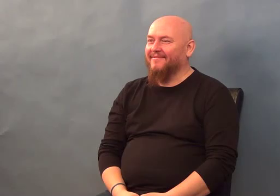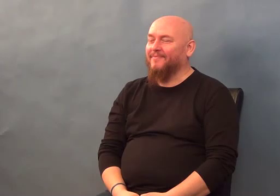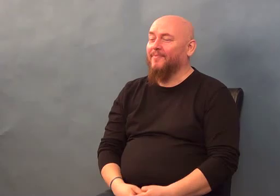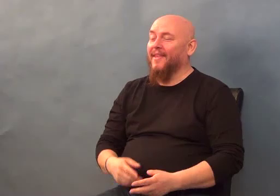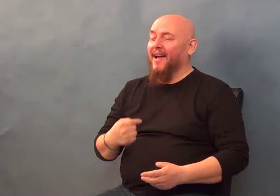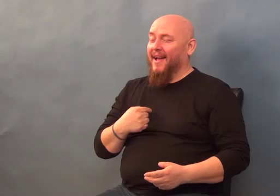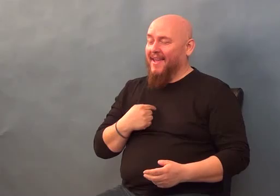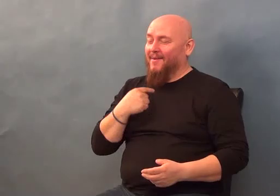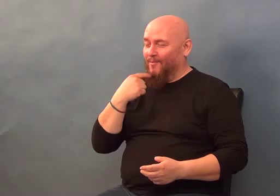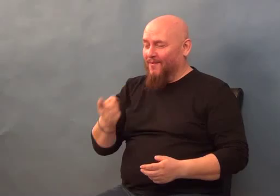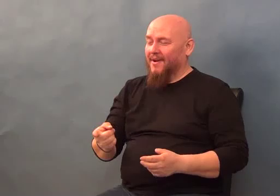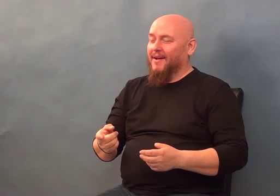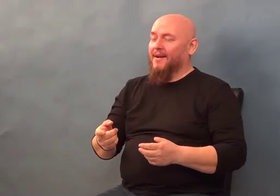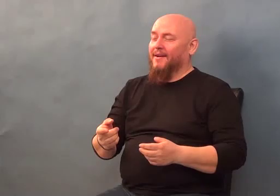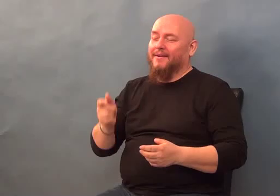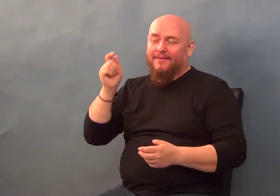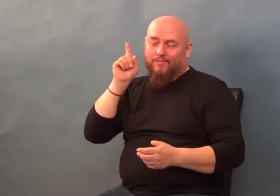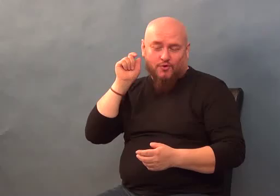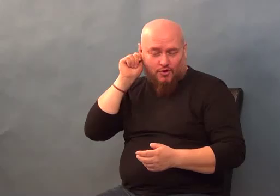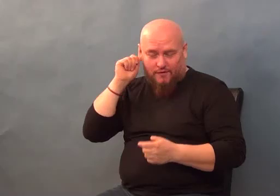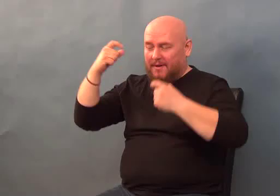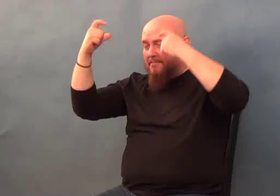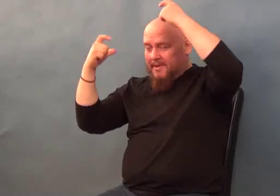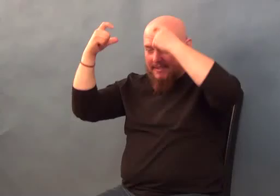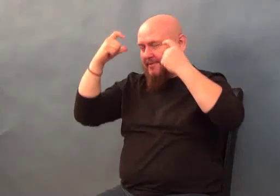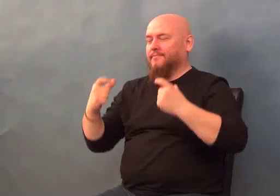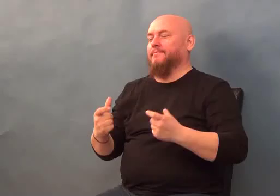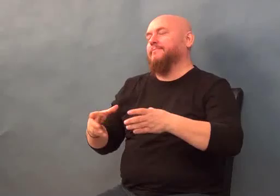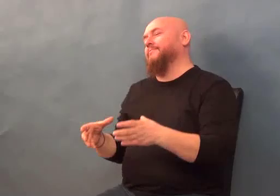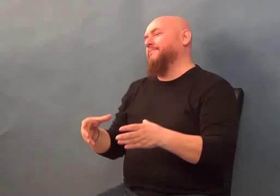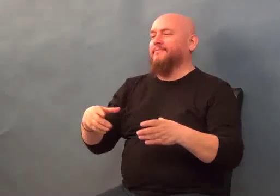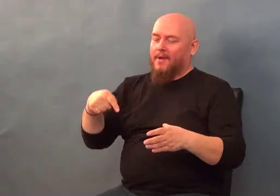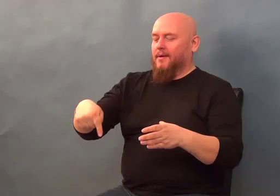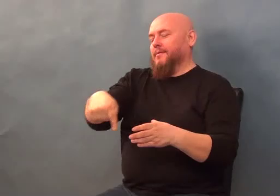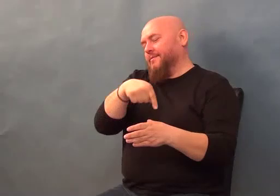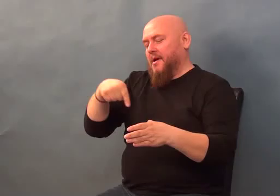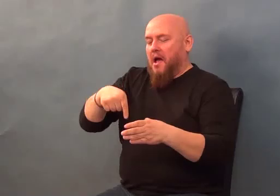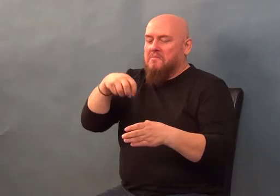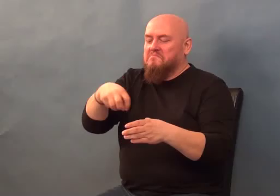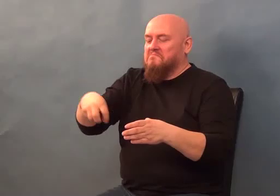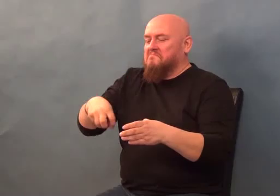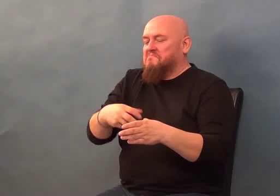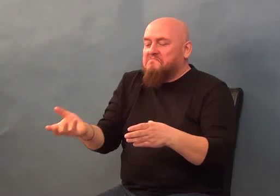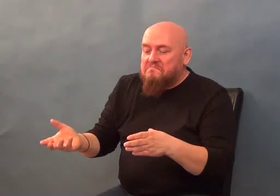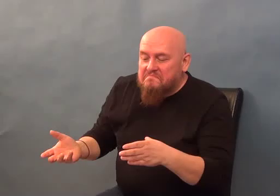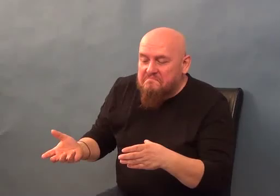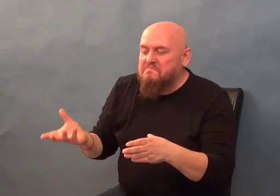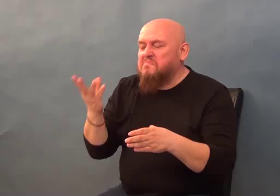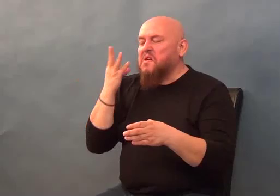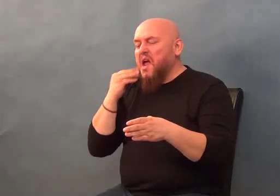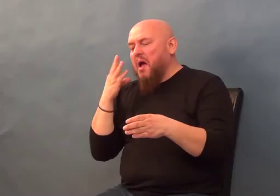Ja mówię, że dziewczyna Myszka Miki niesie miskę z jabłkami.